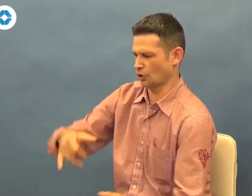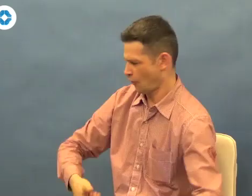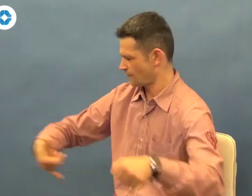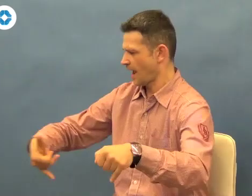Już.